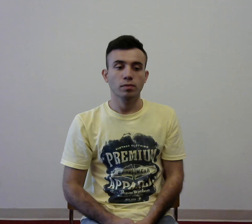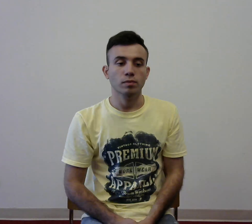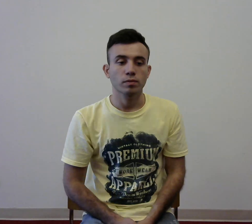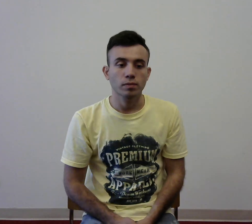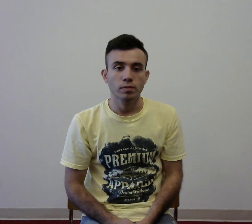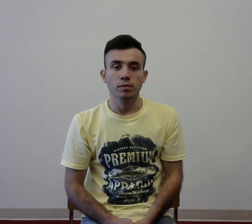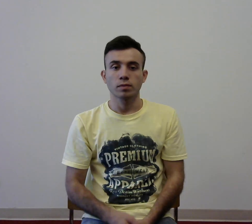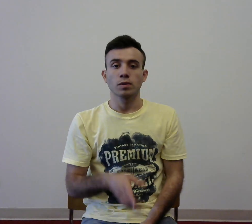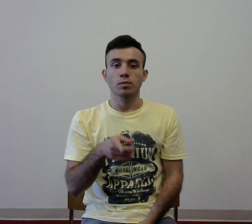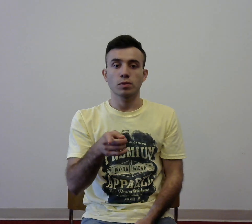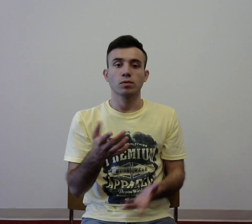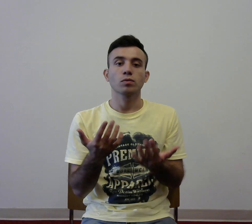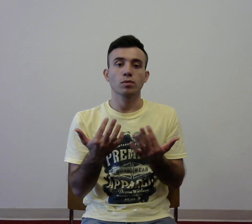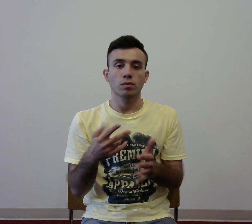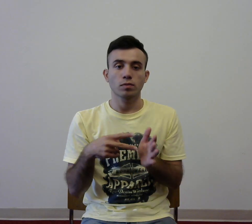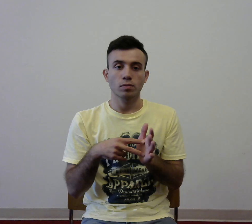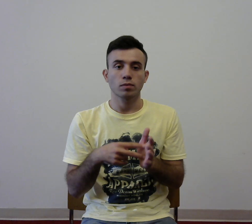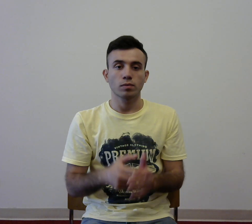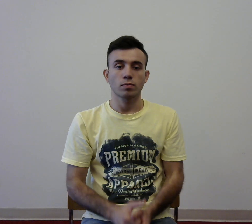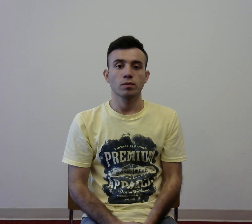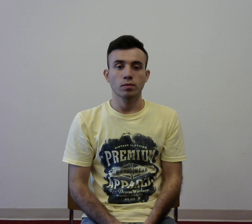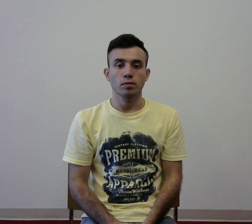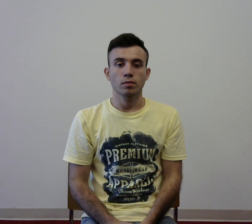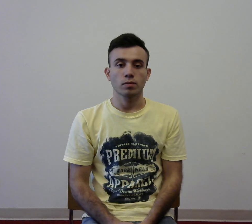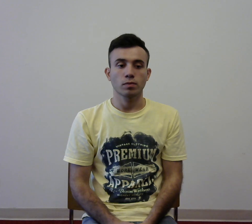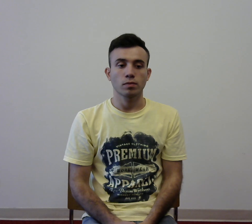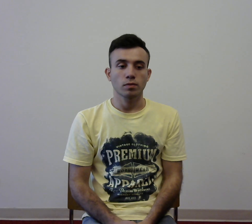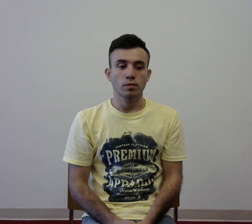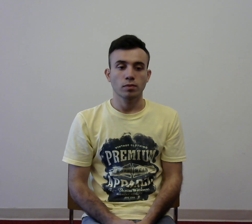Bu neçəyədir?